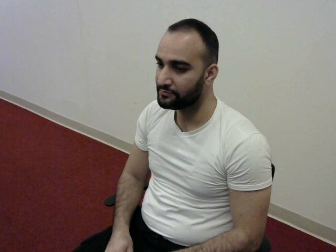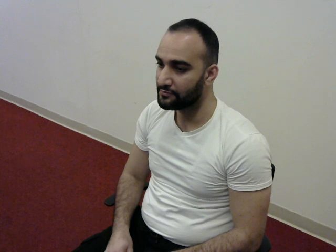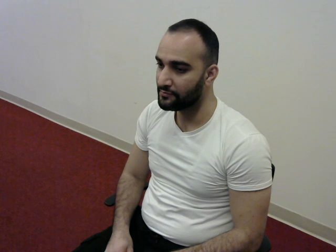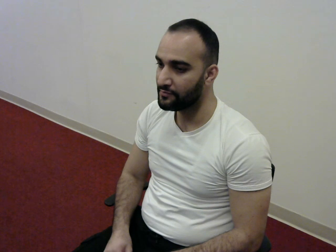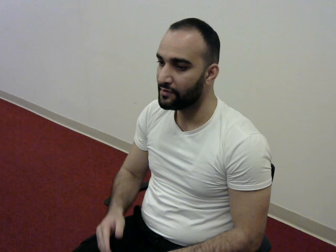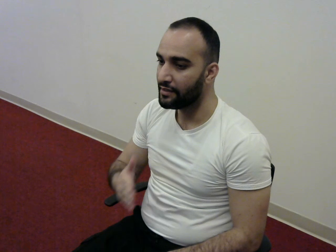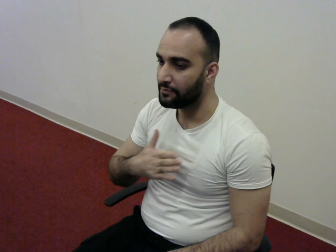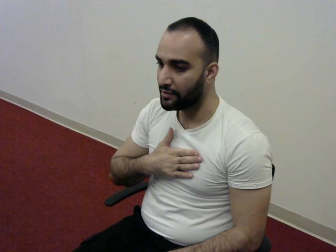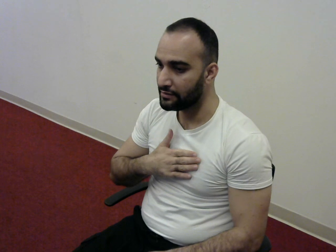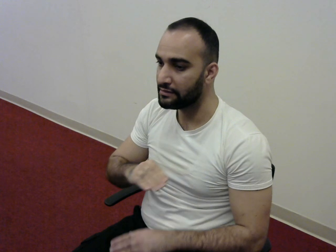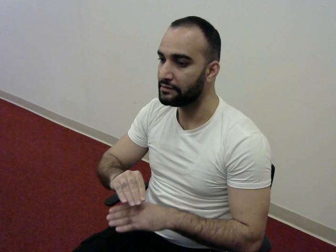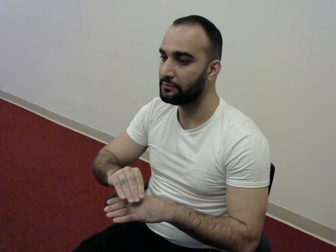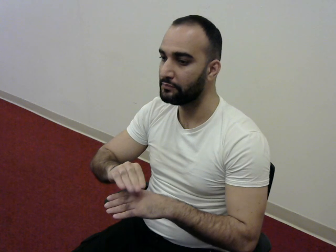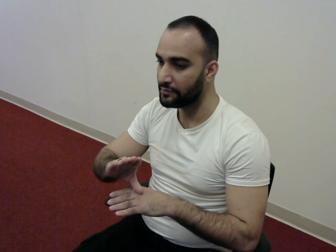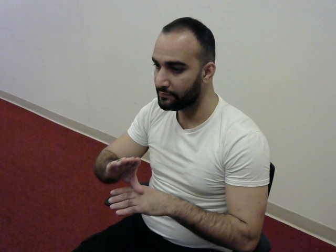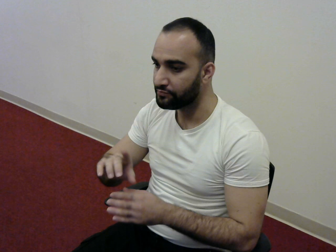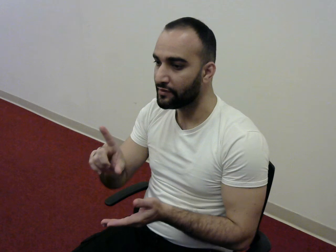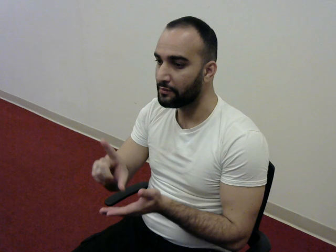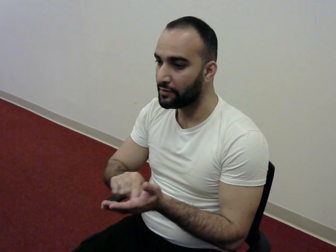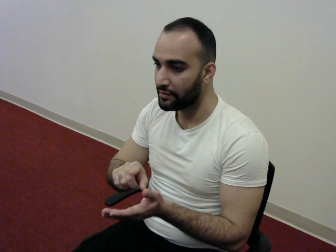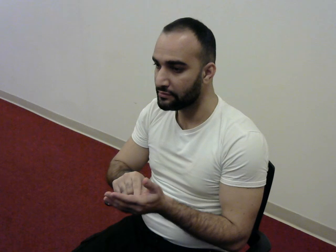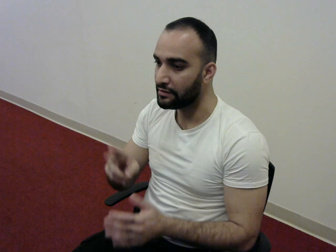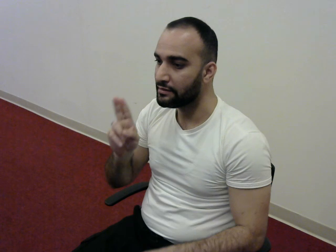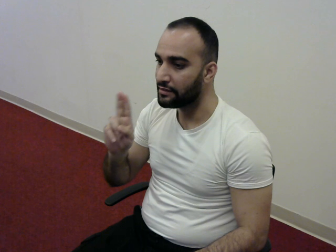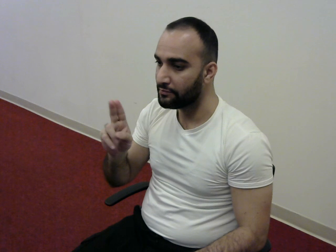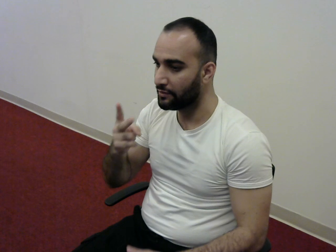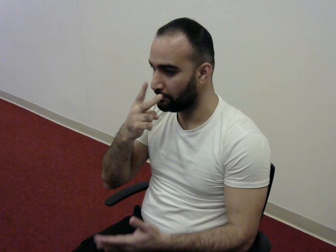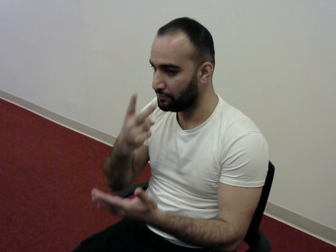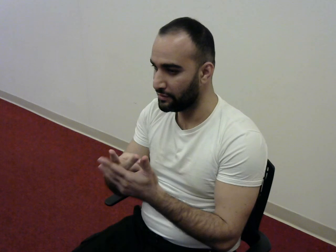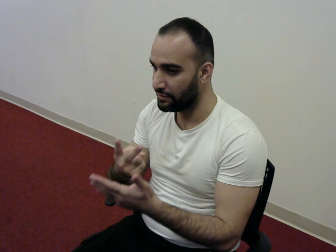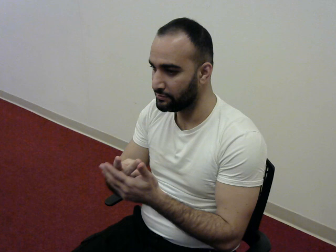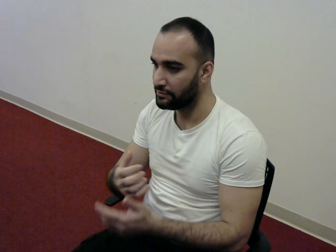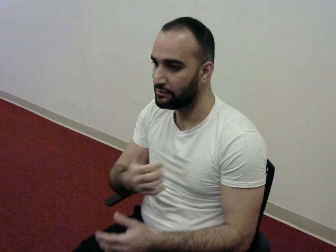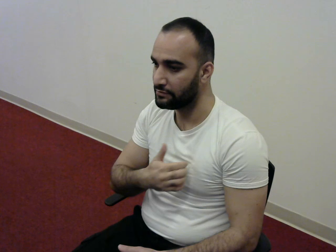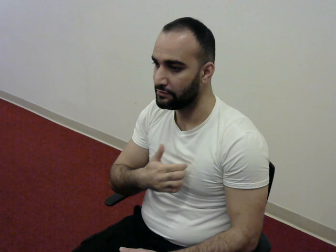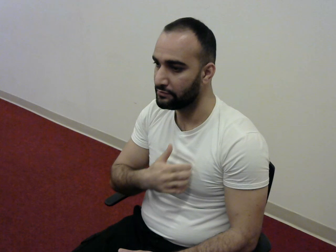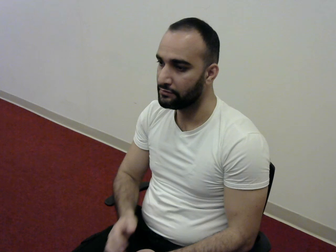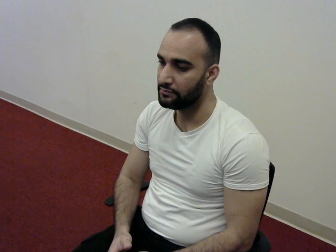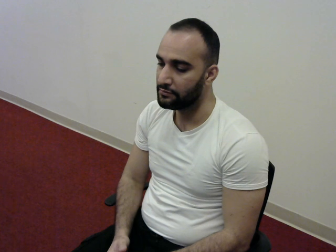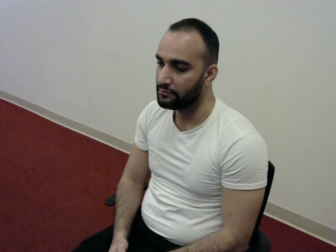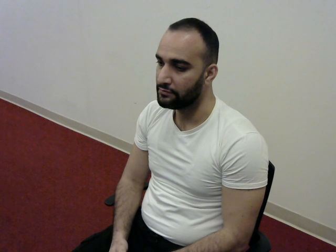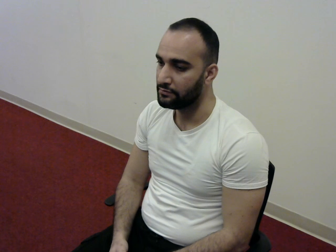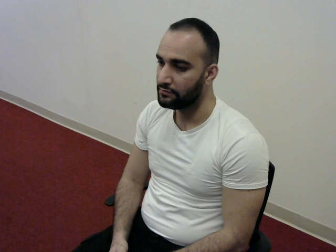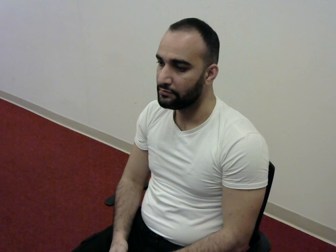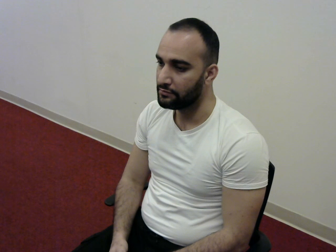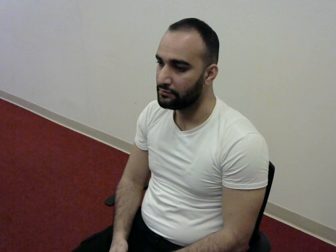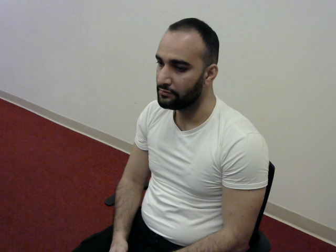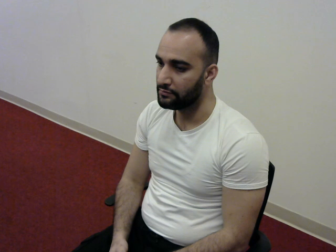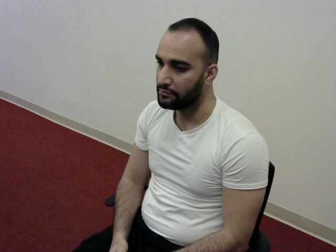Mən yığılmış pensiya kapitalıma baxmaq istəyirəm